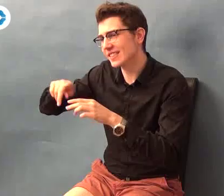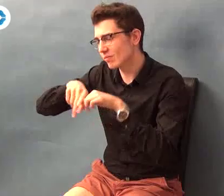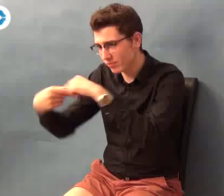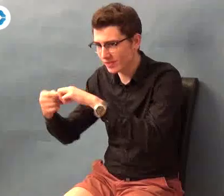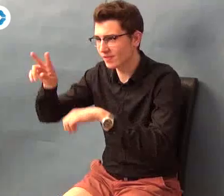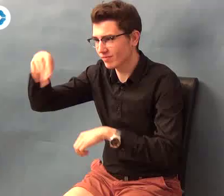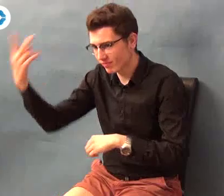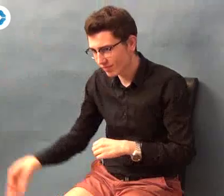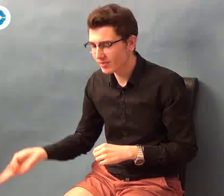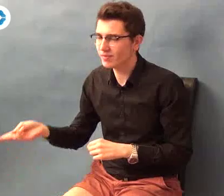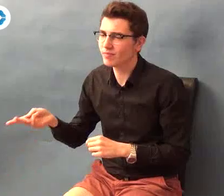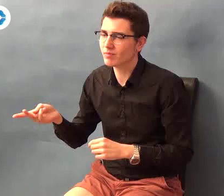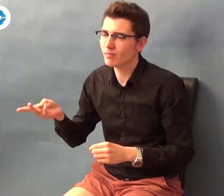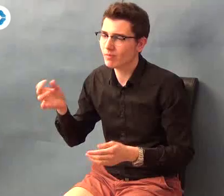I nagle spada w przepaść.